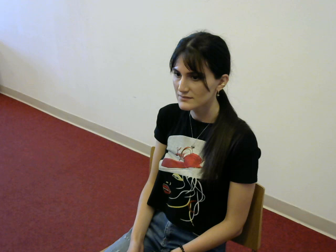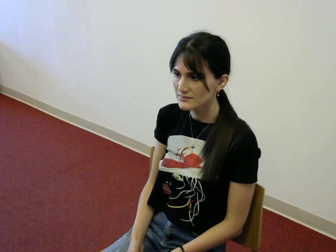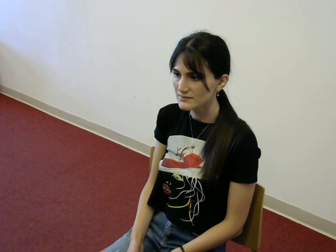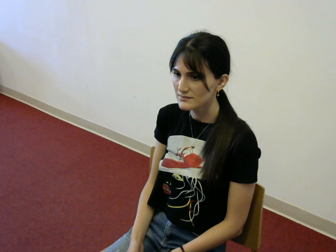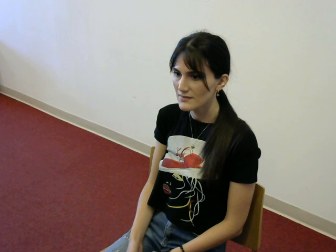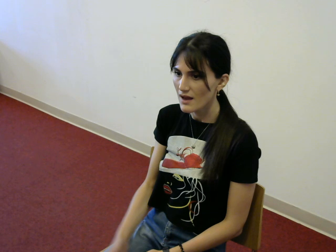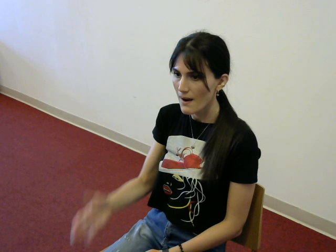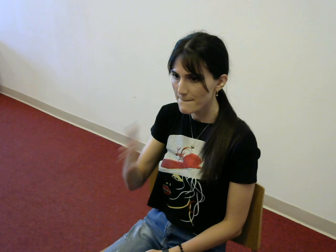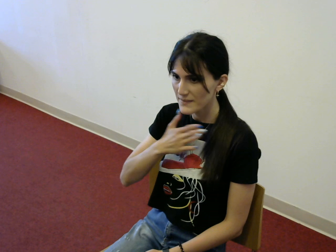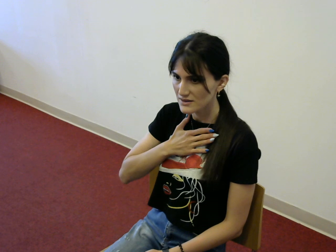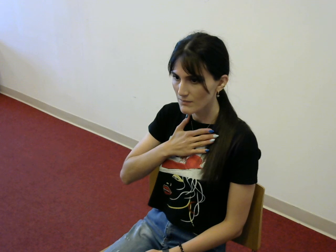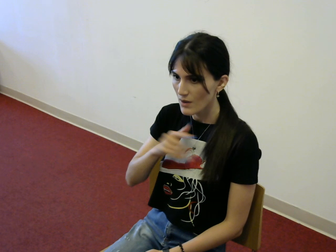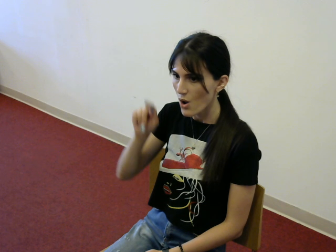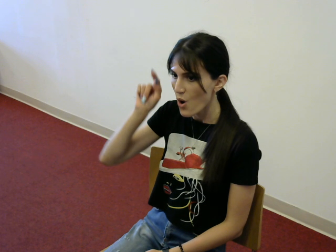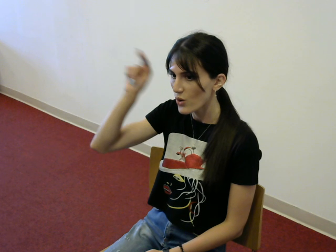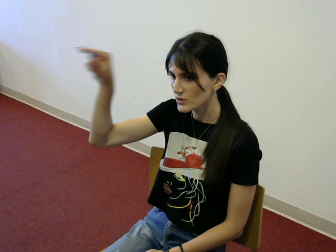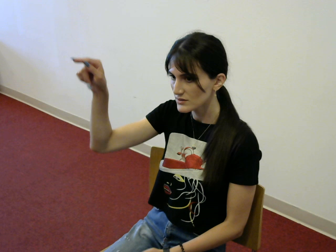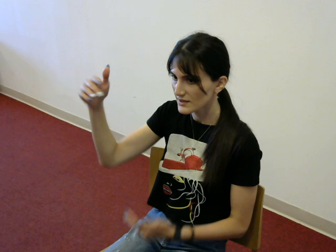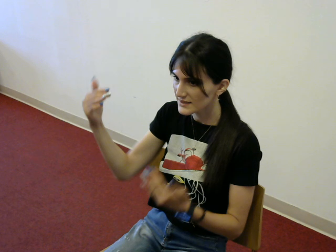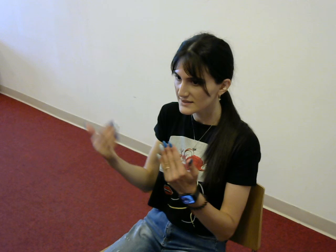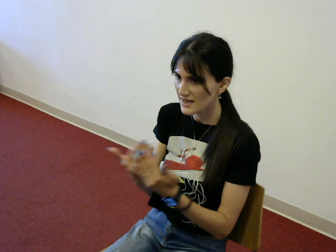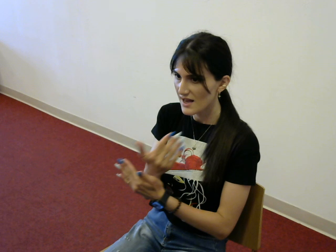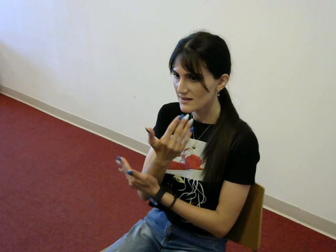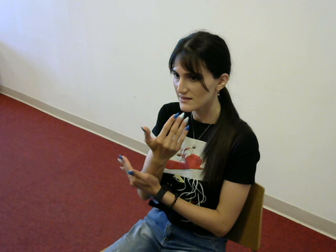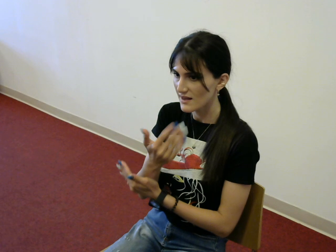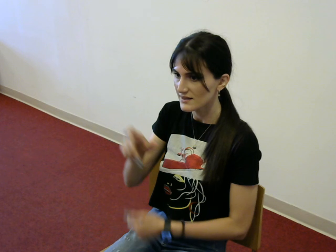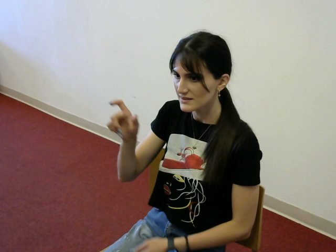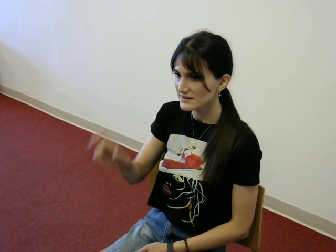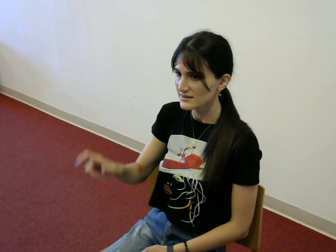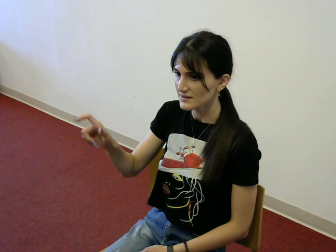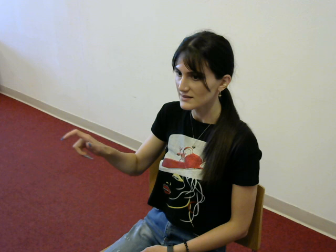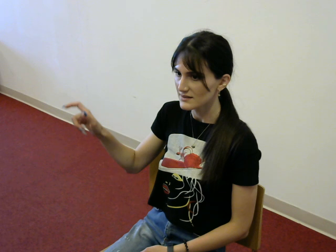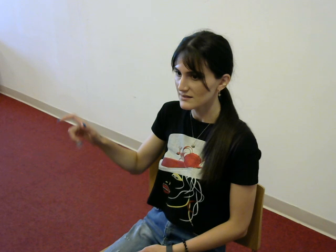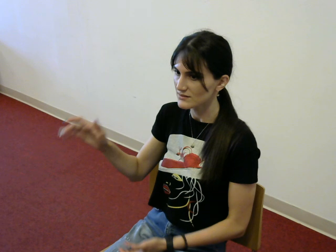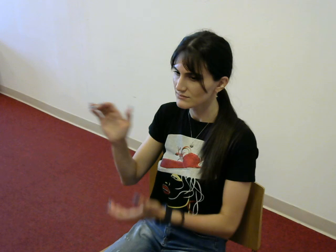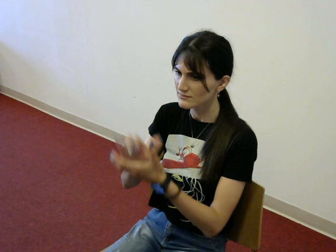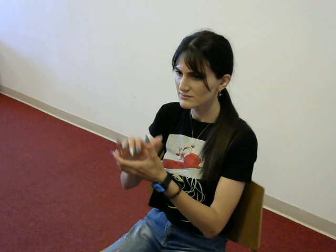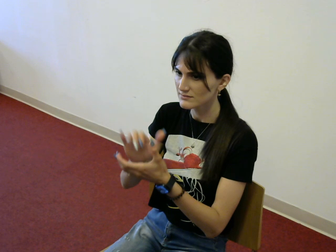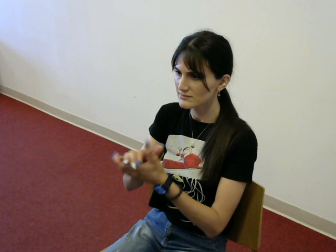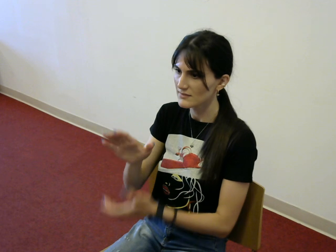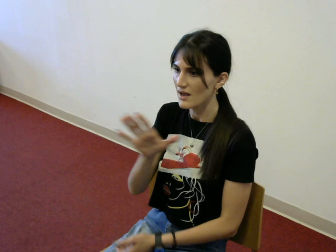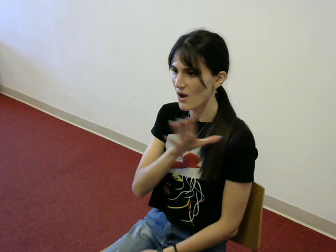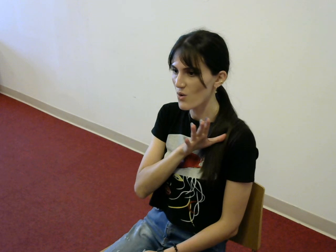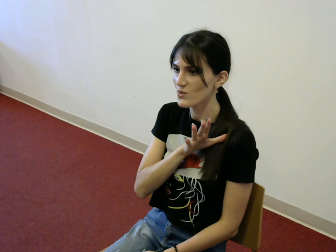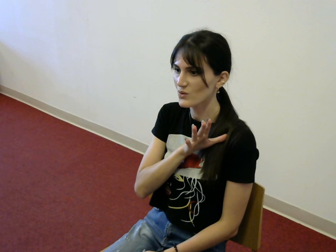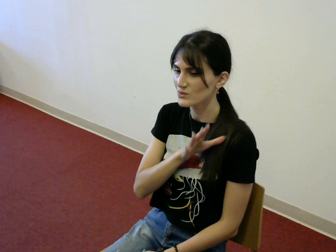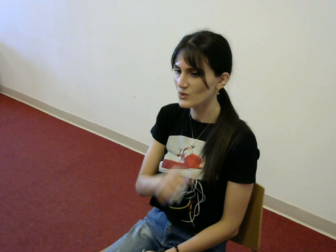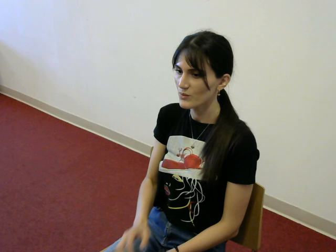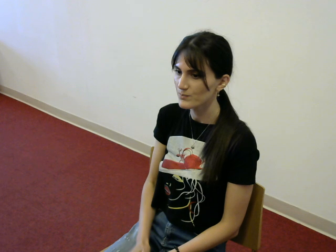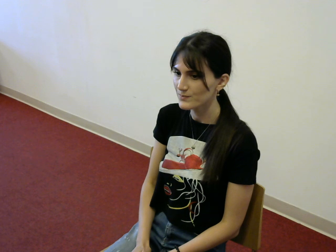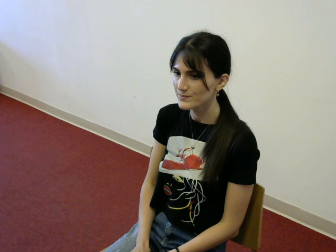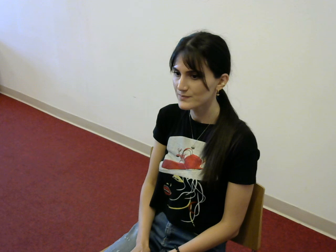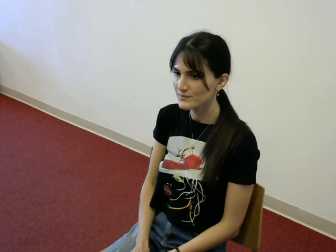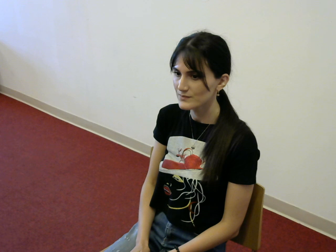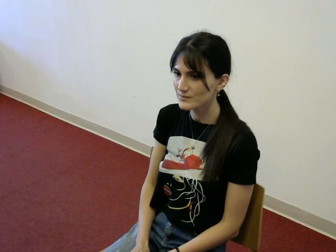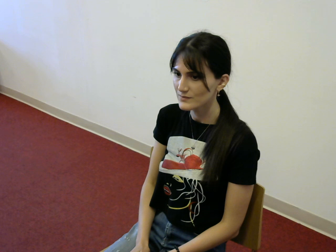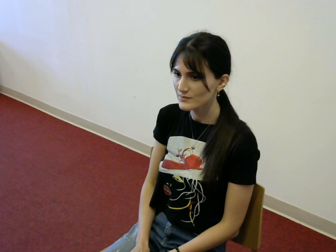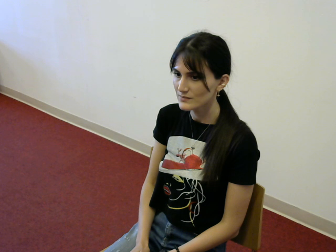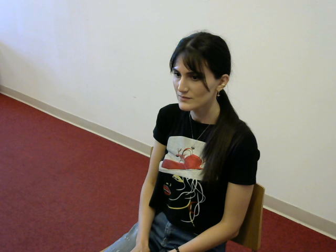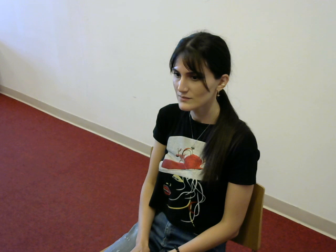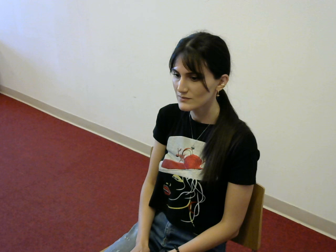Mən orda yeni insanlarla tanış oldum